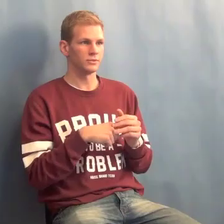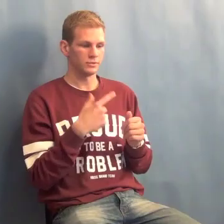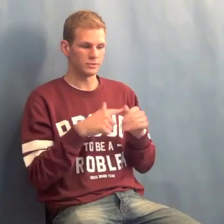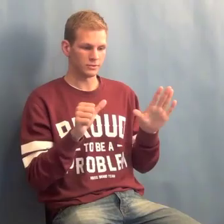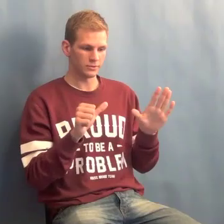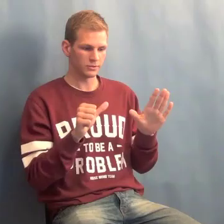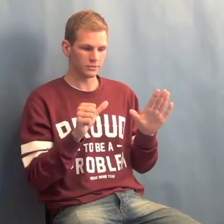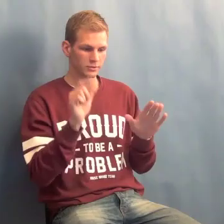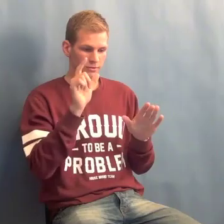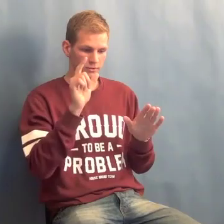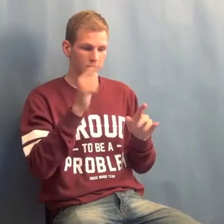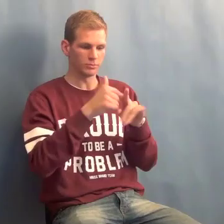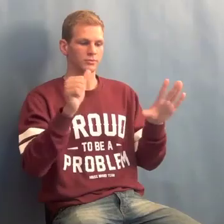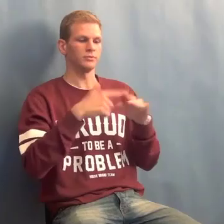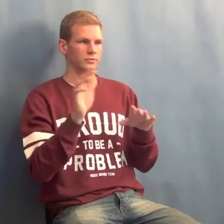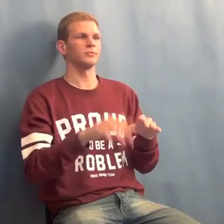Dwudziestego szóstego, tak?